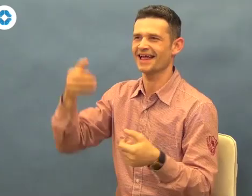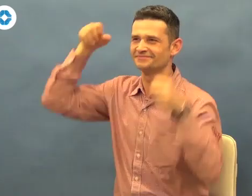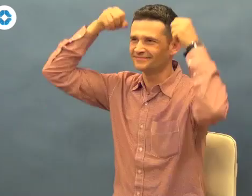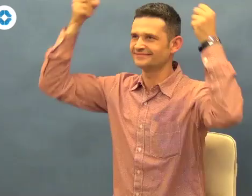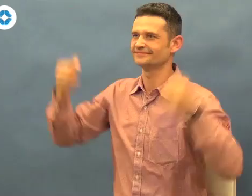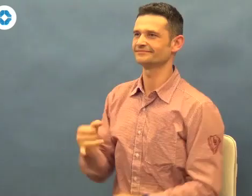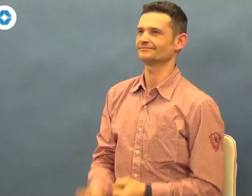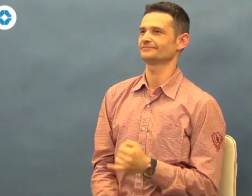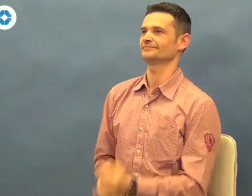Jechała na rowerze patrząc przed siebie.